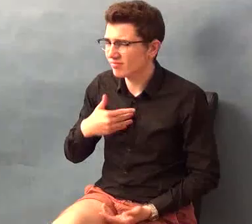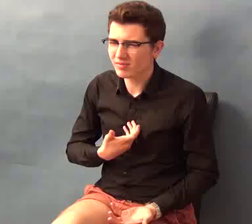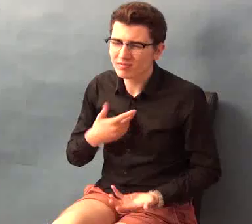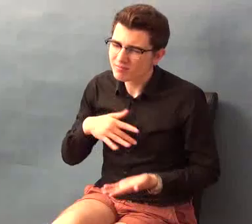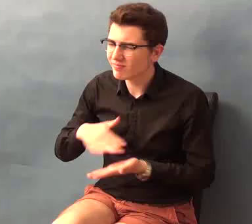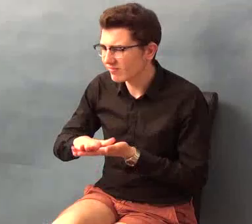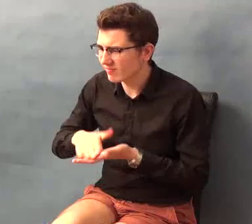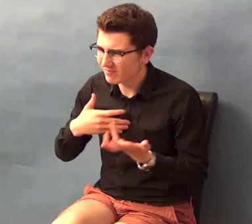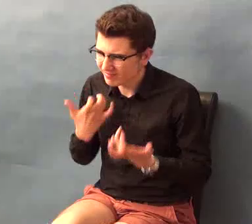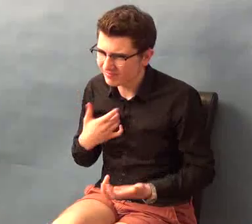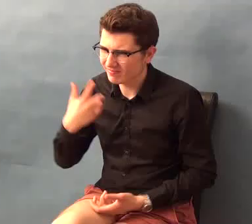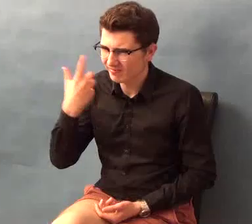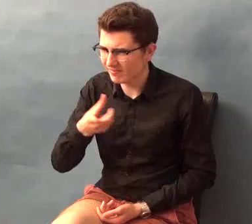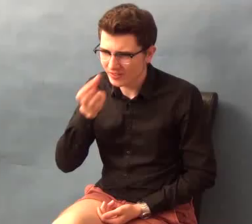Przeprosił wszystkich i powiedział, że chce pójść spać.